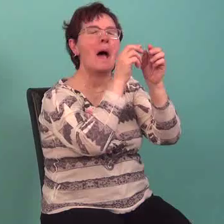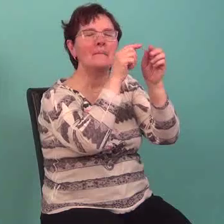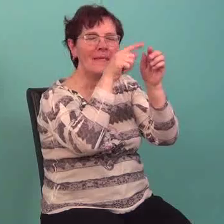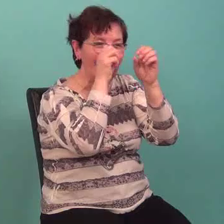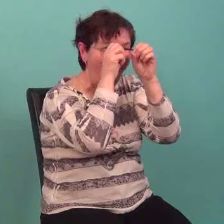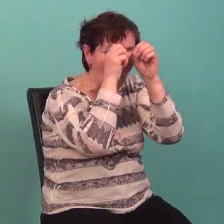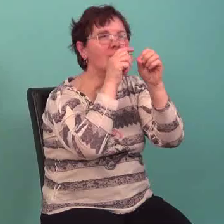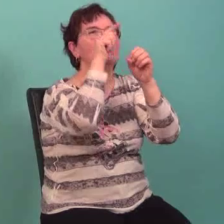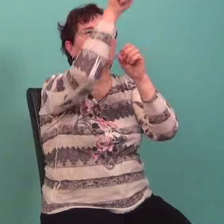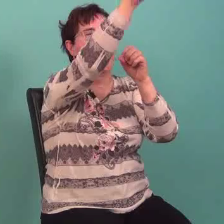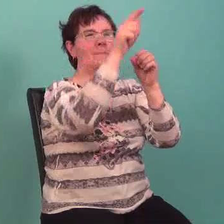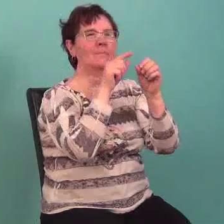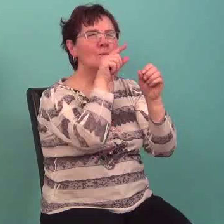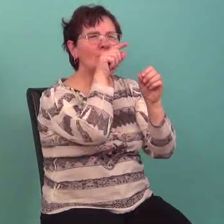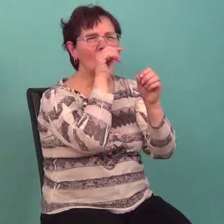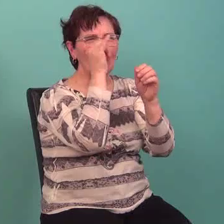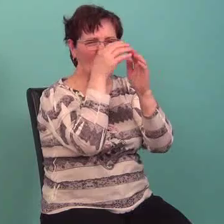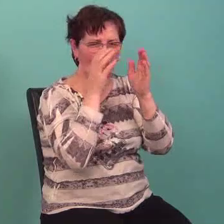Przez lornetkę zauważa żółtego ptaszka w klatce.